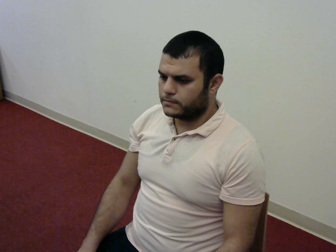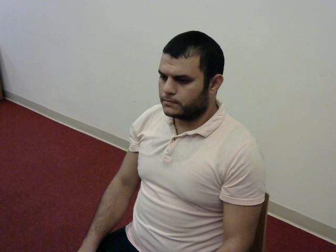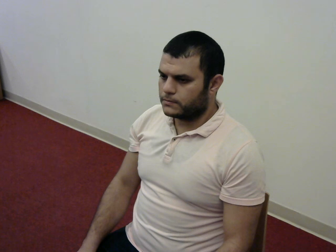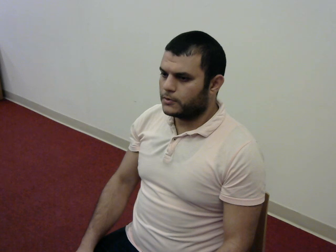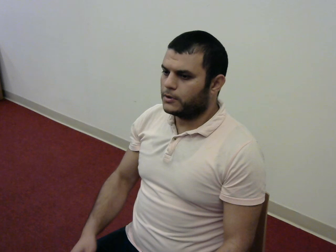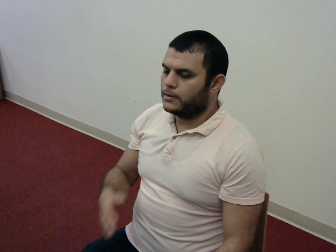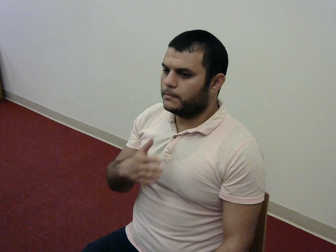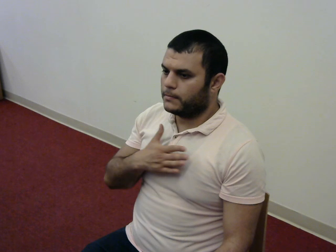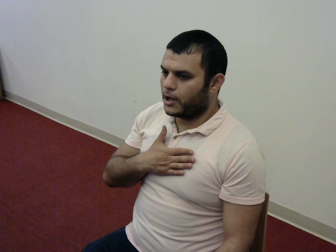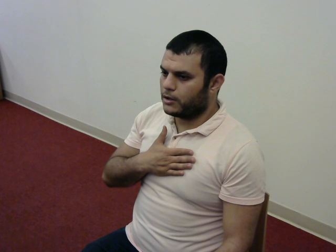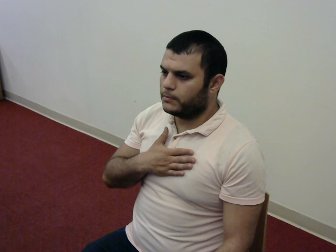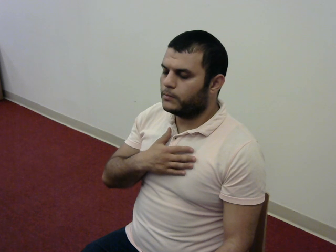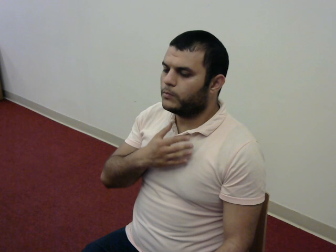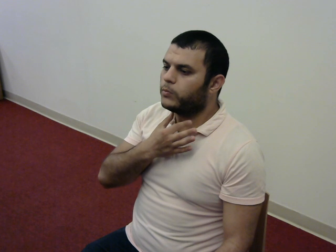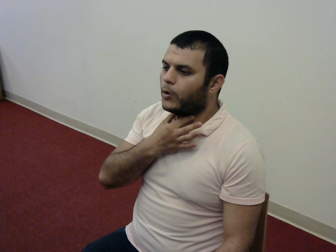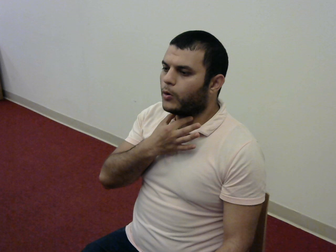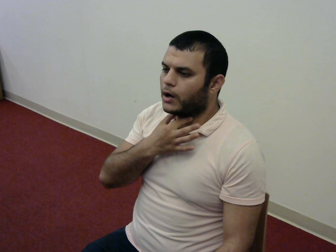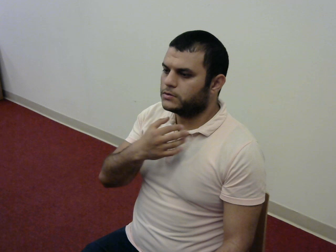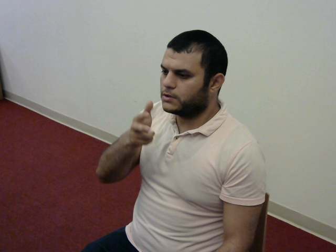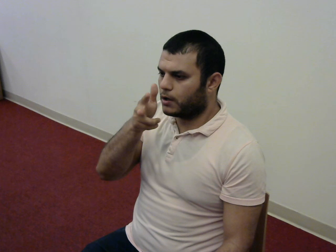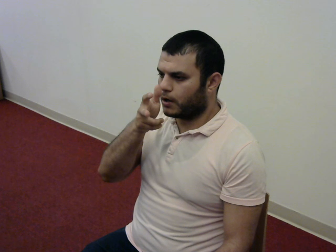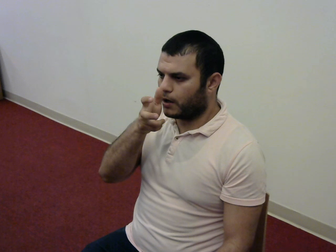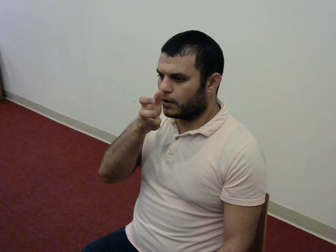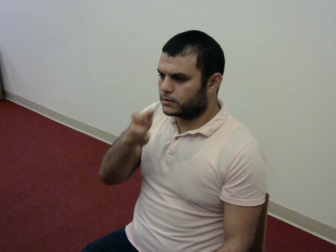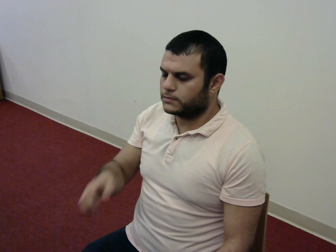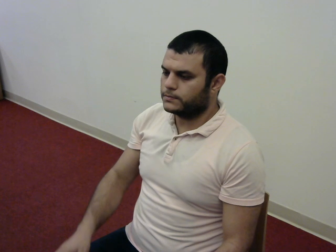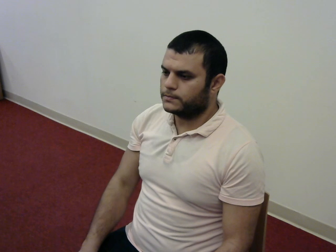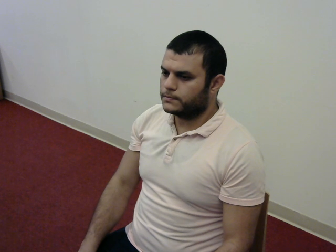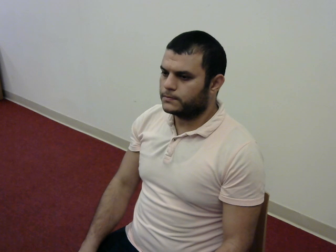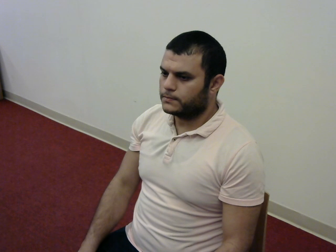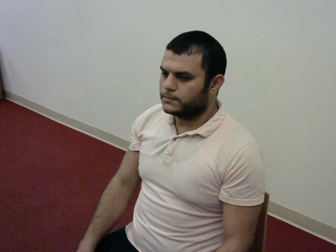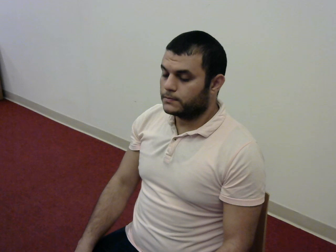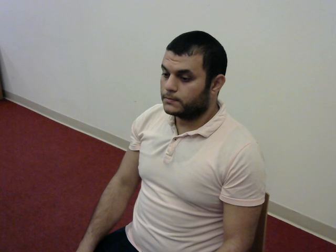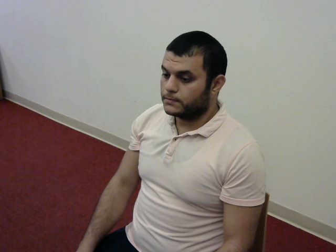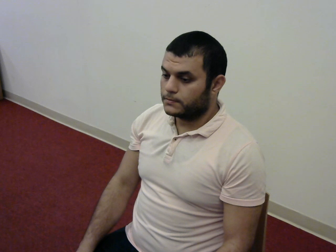Mənim boğazım ağrıyır